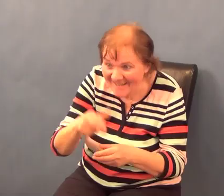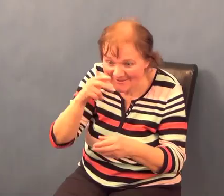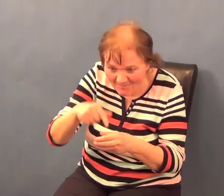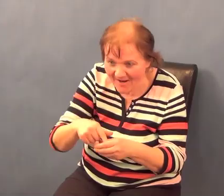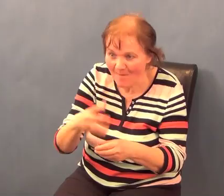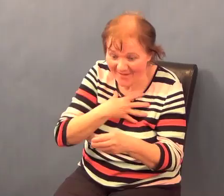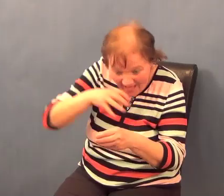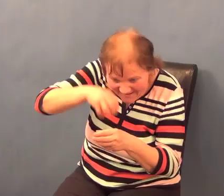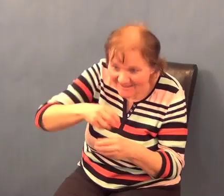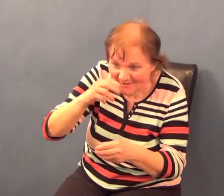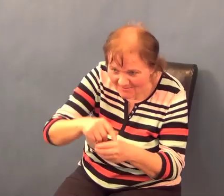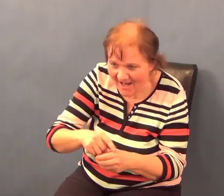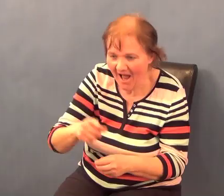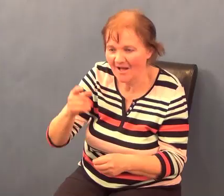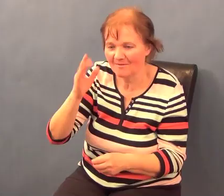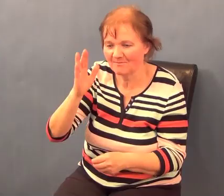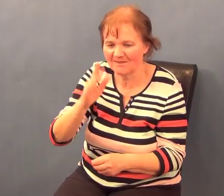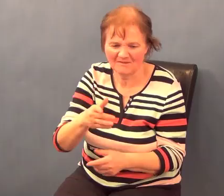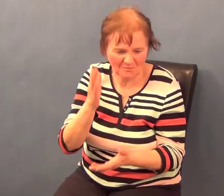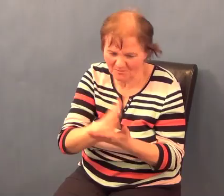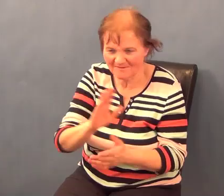Pies próbuje wsadzić swoją głowę do słoika, gdzie jest żaba.